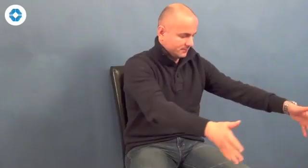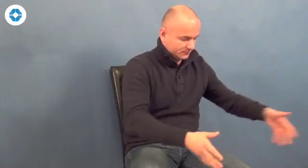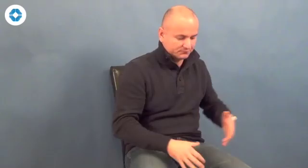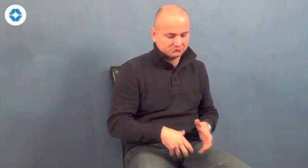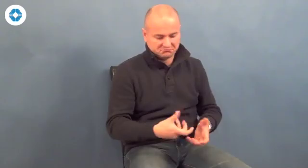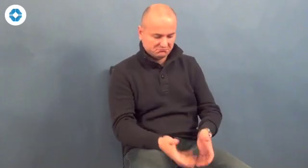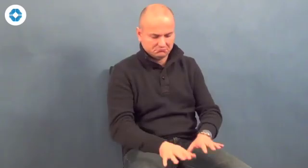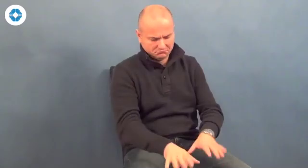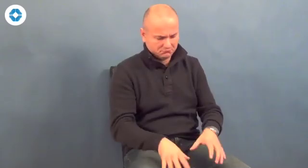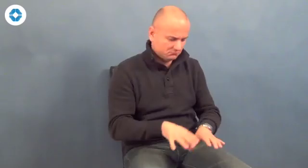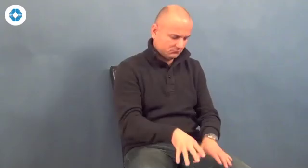Wysypuje gruszki.